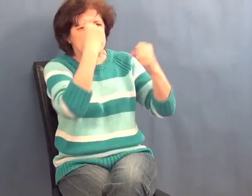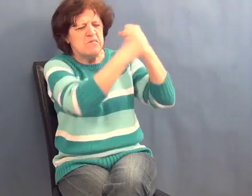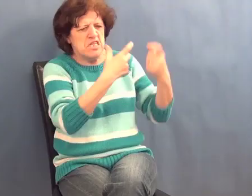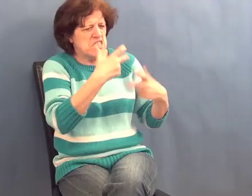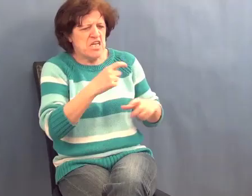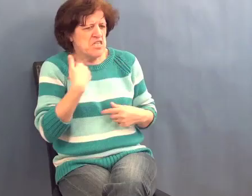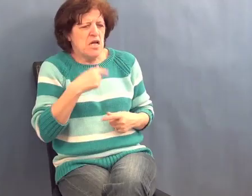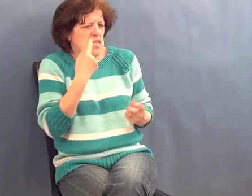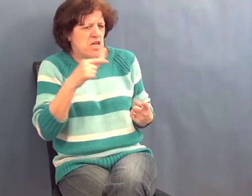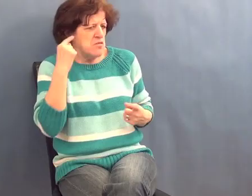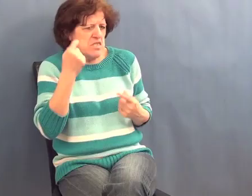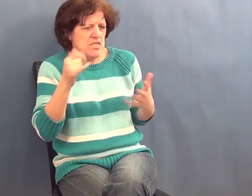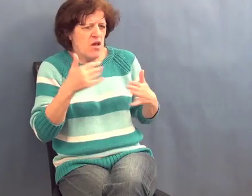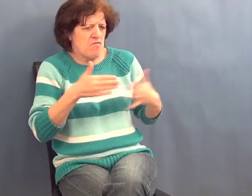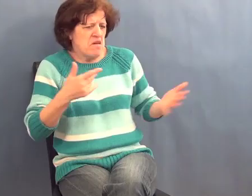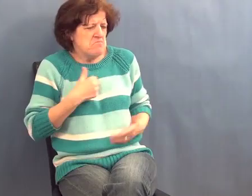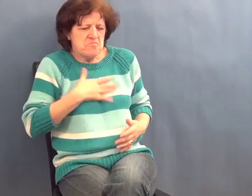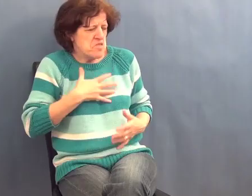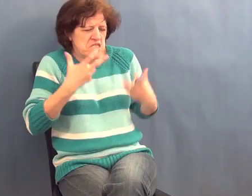Ta osoba nie słyszała, nic nie czuła.